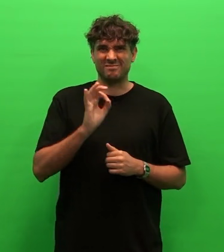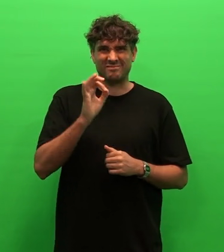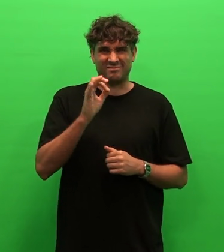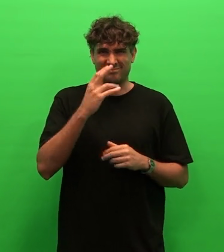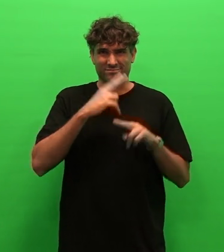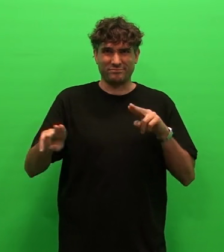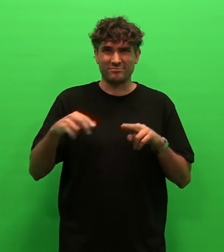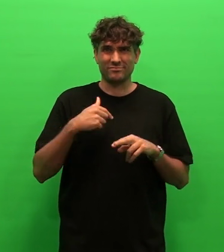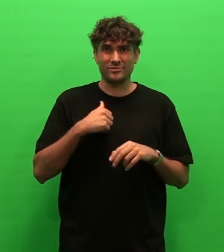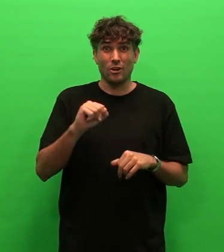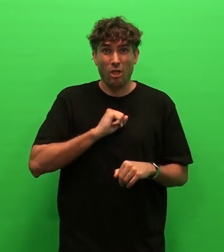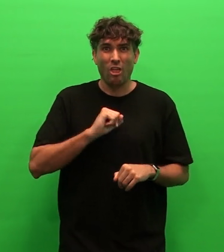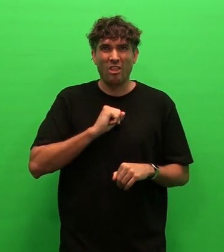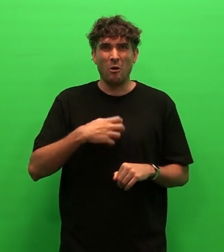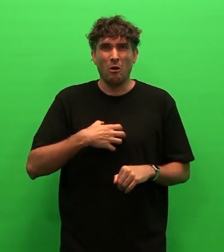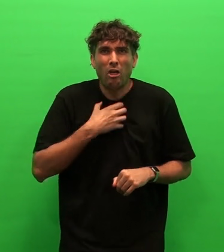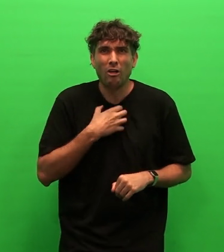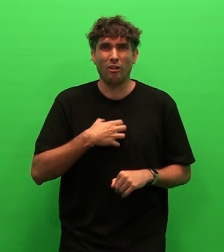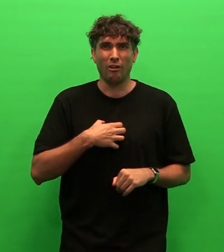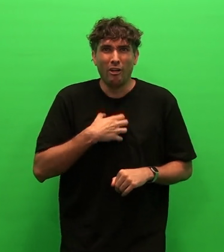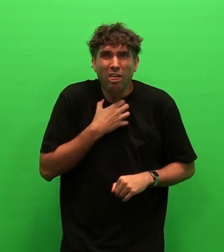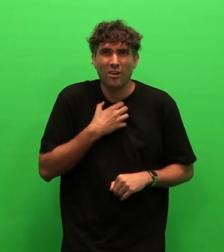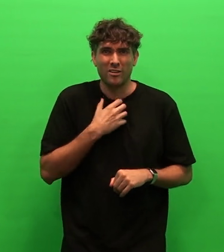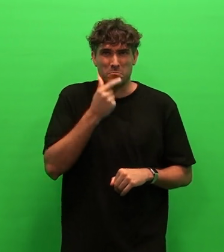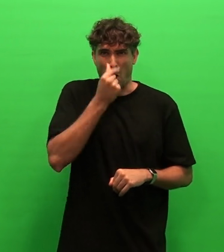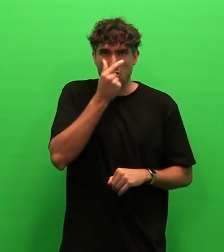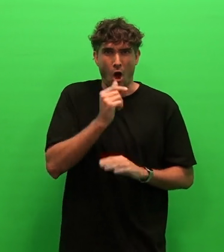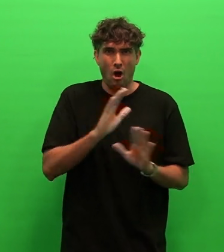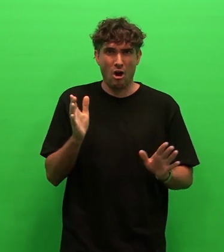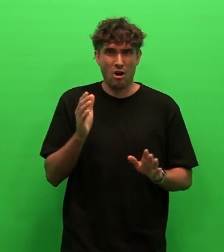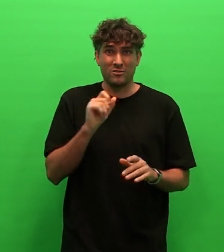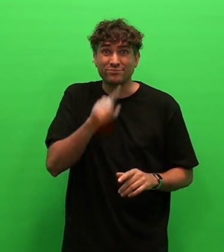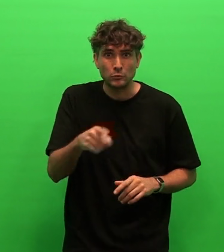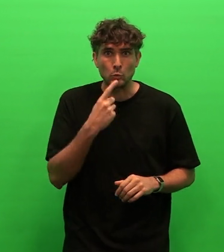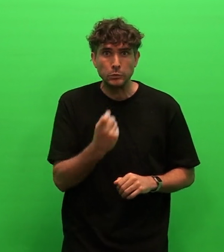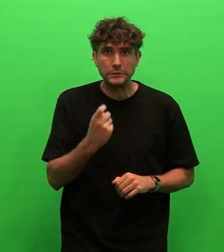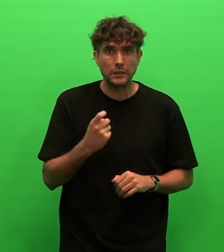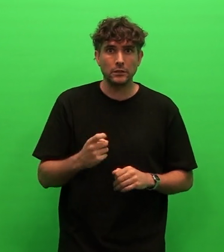Sí, és estrany perquè quan tosso sento que pugen mocs pel pit i em costa escopir-los.